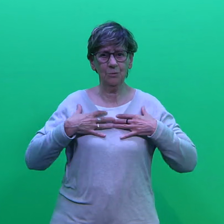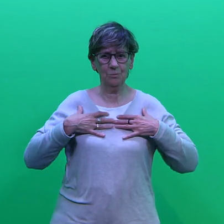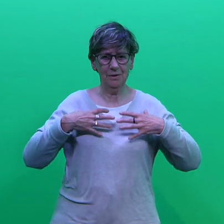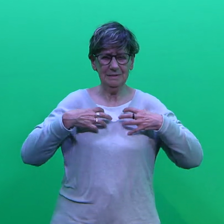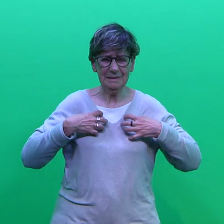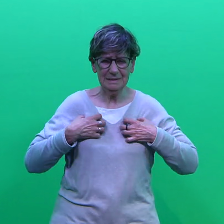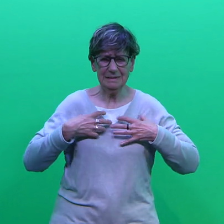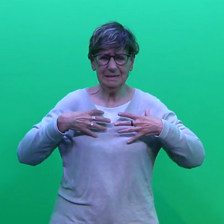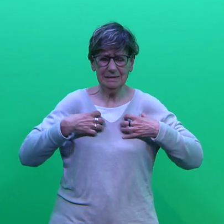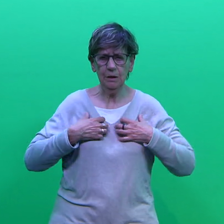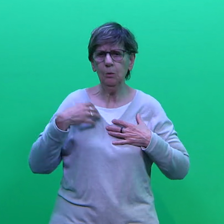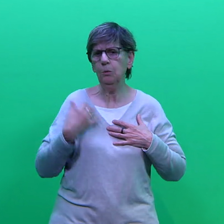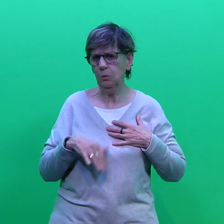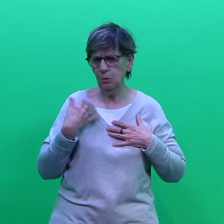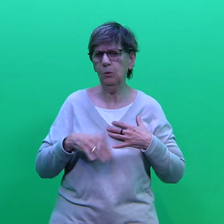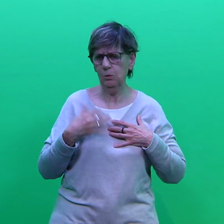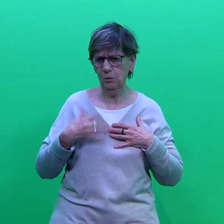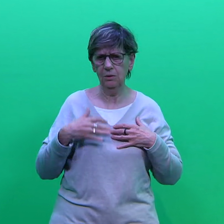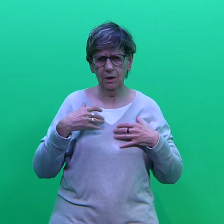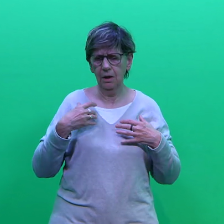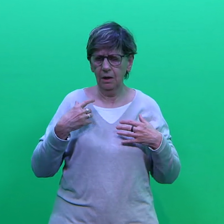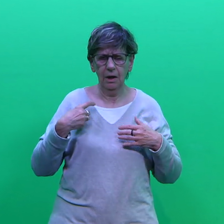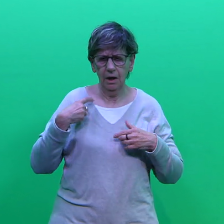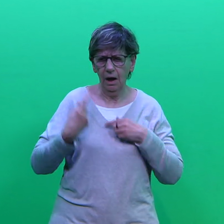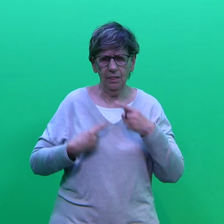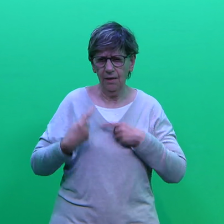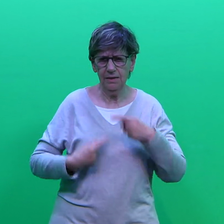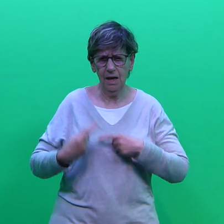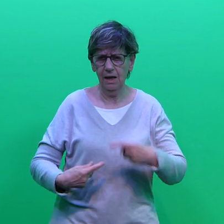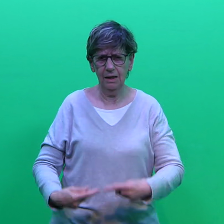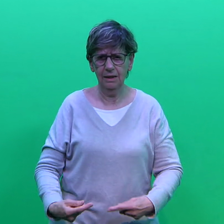Cada dia tinc els pulmons com atapeïts.